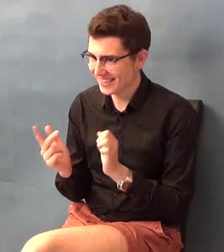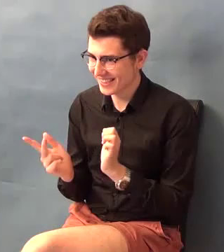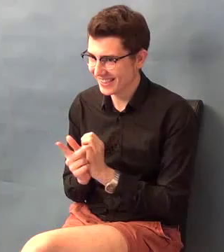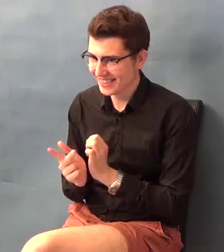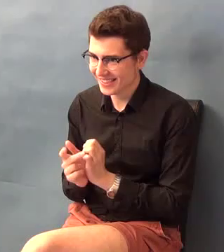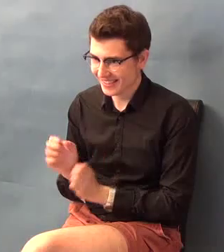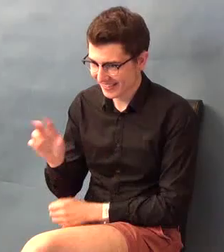O osiemnastej.